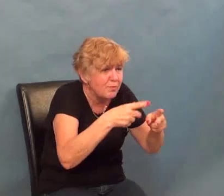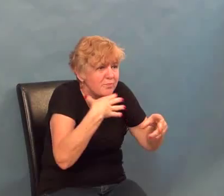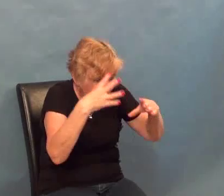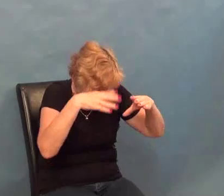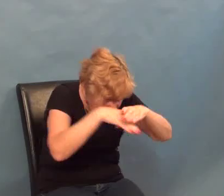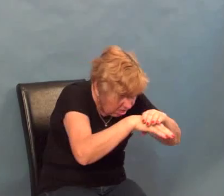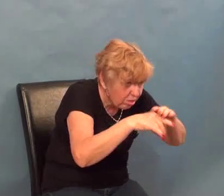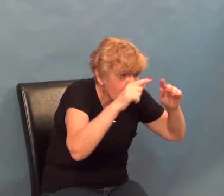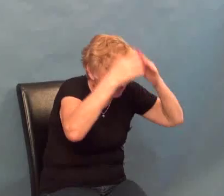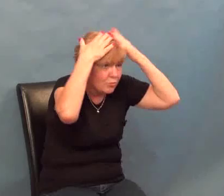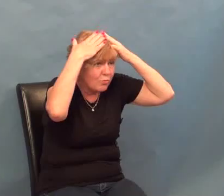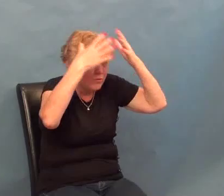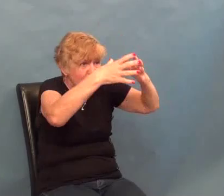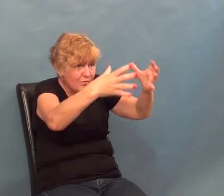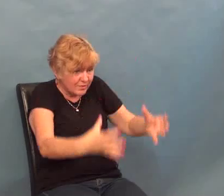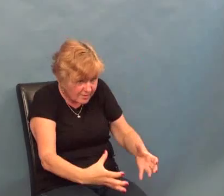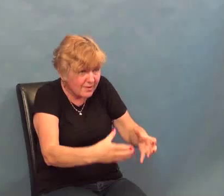Pies włożył łeb do słoja.